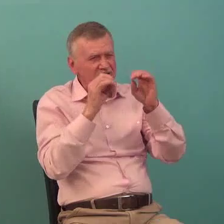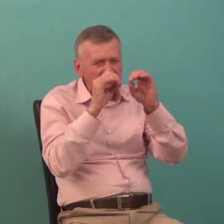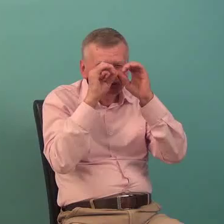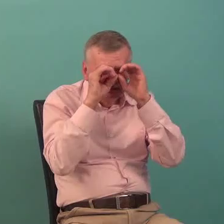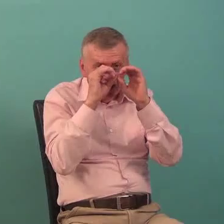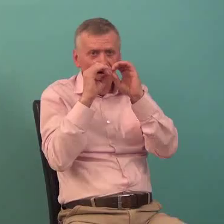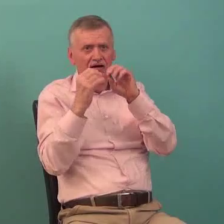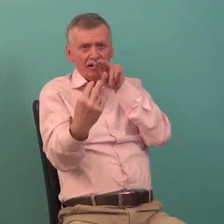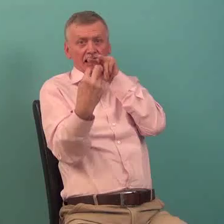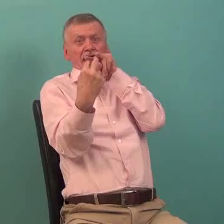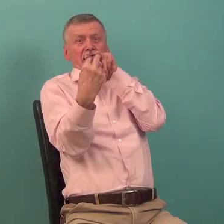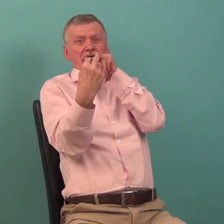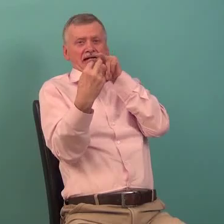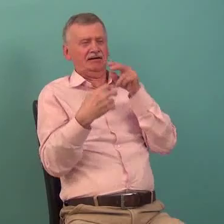Patrzą na siebie nawzajem przez lornetki.